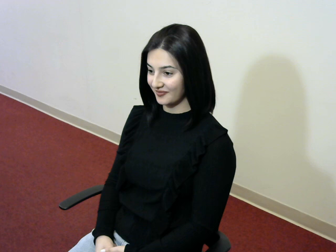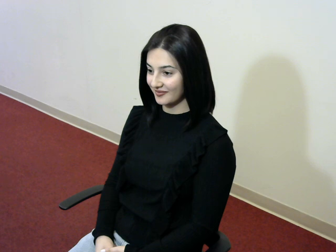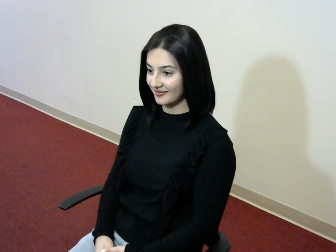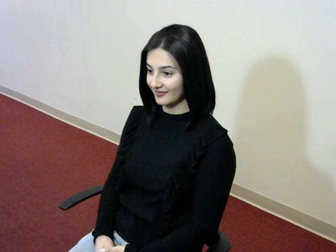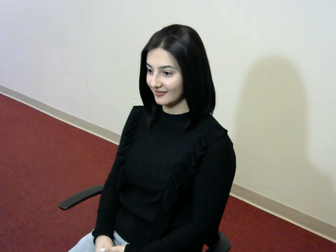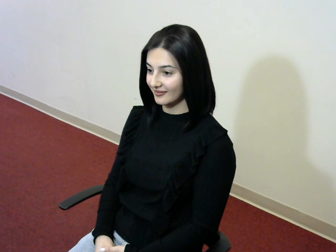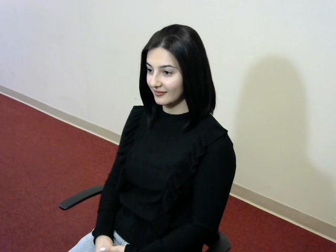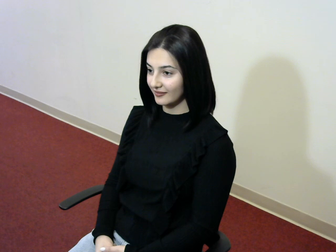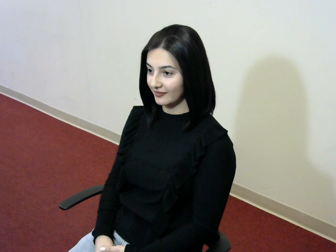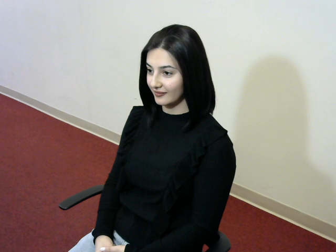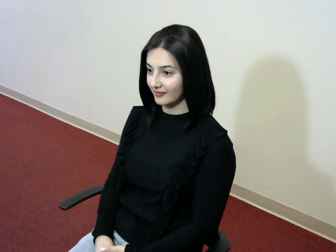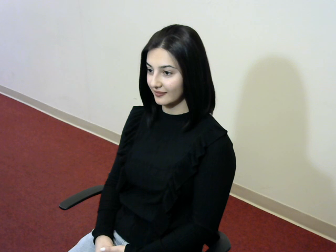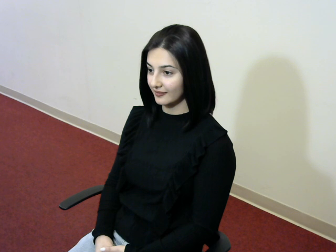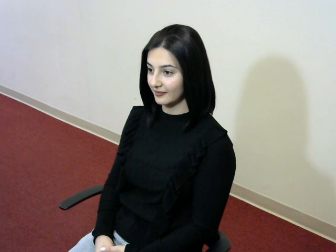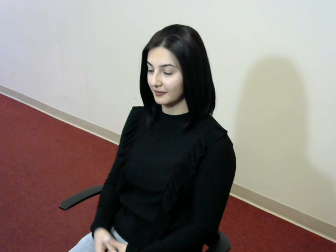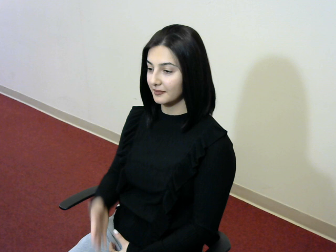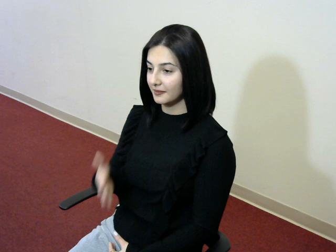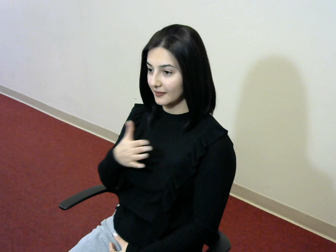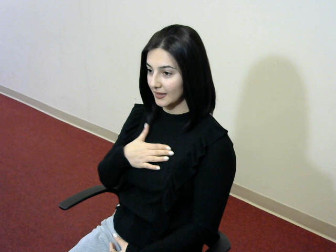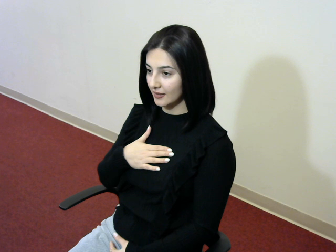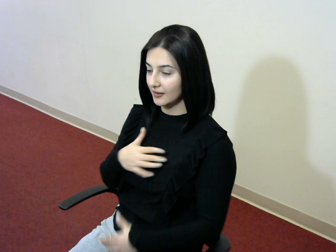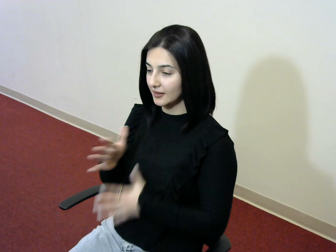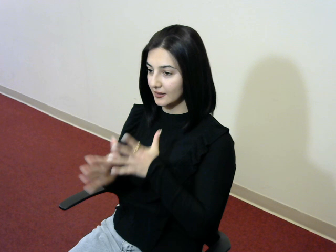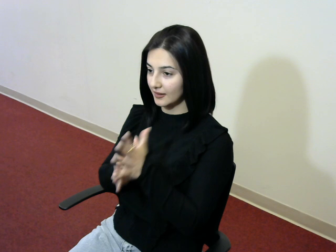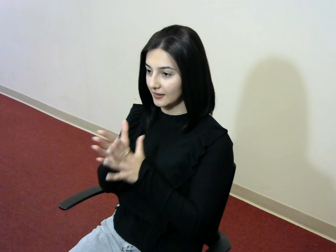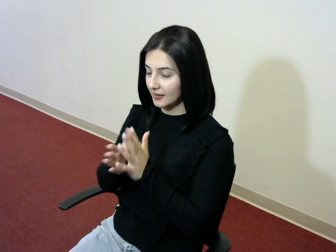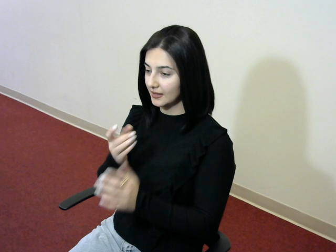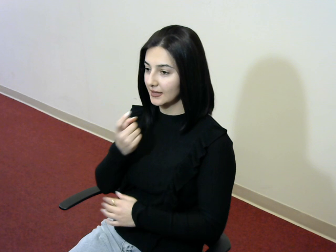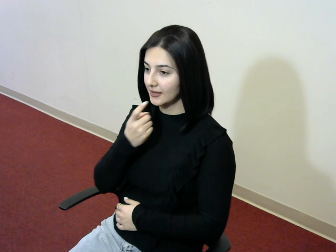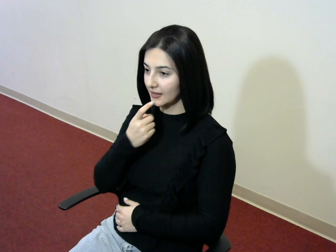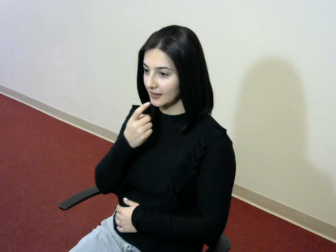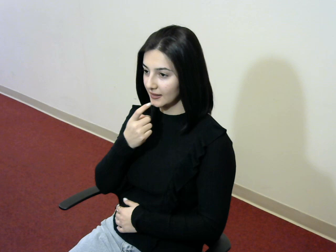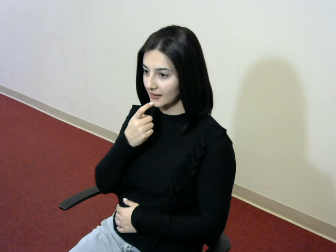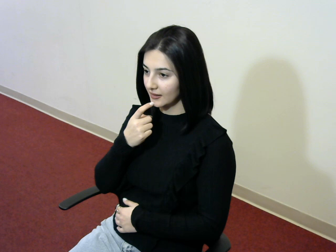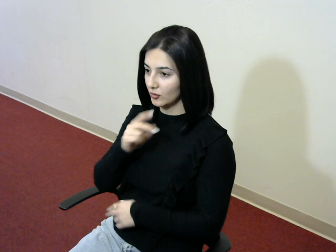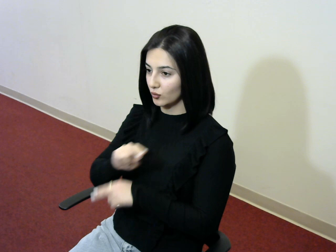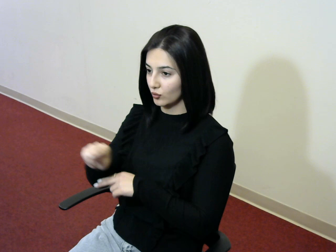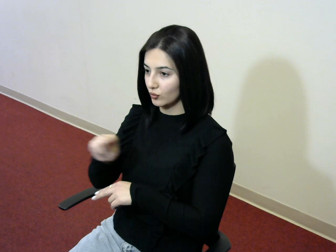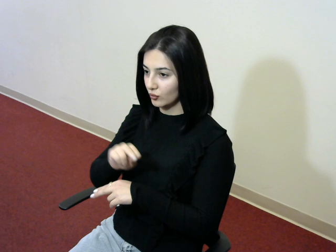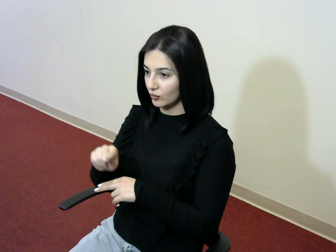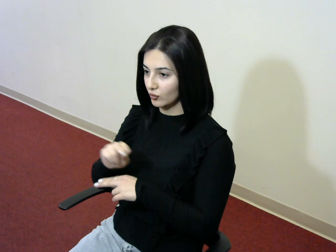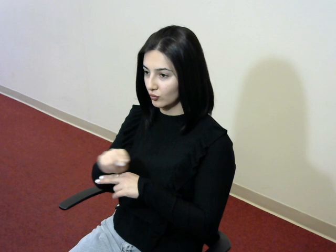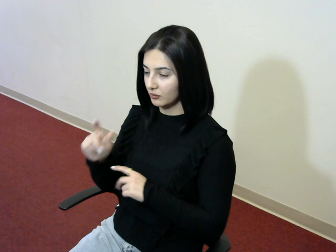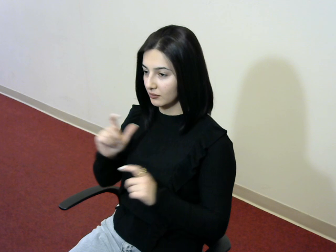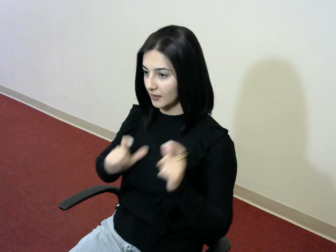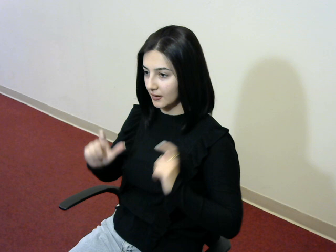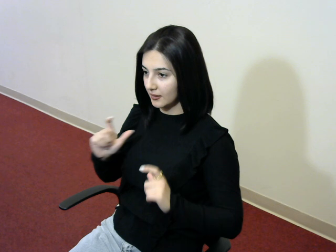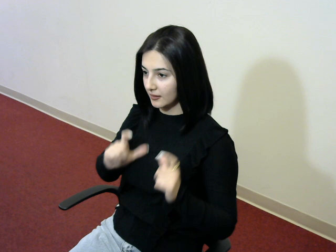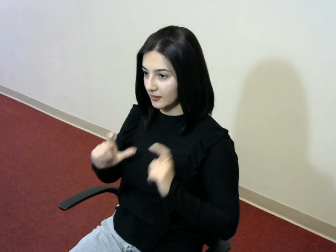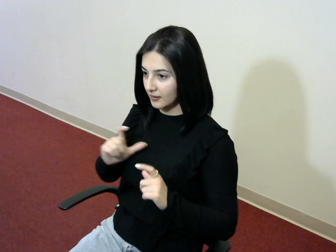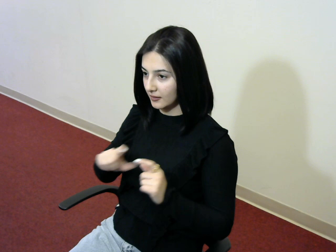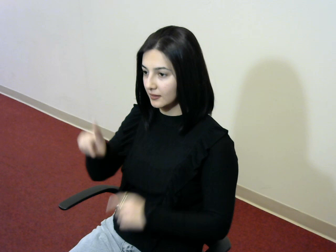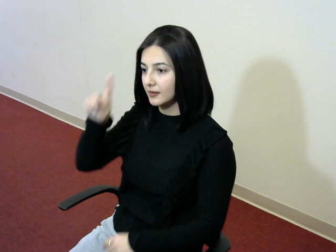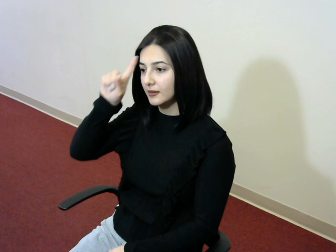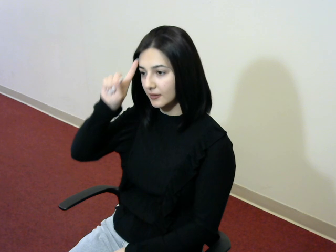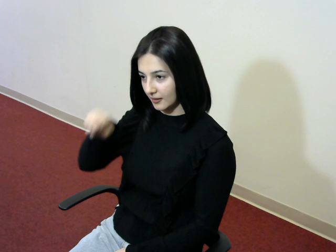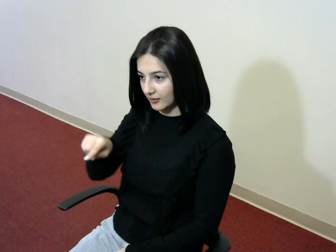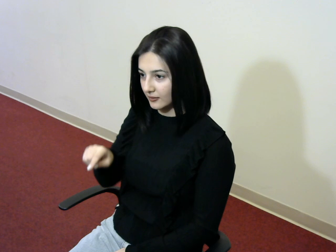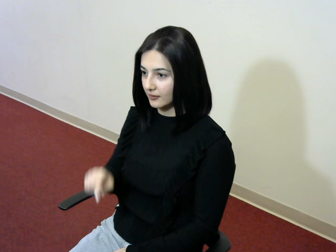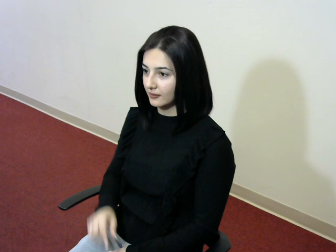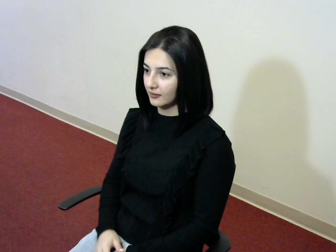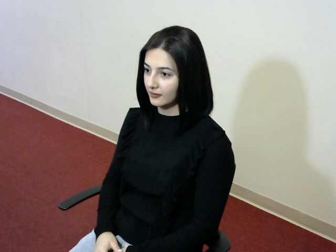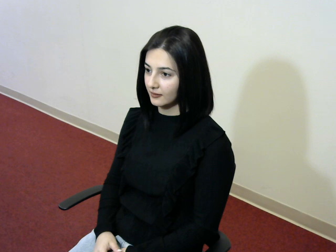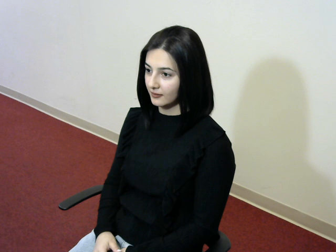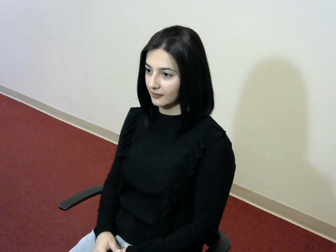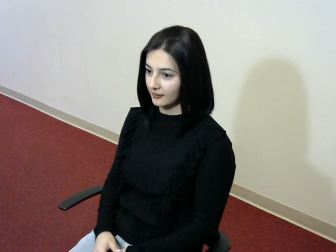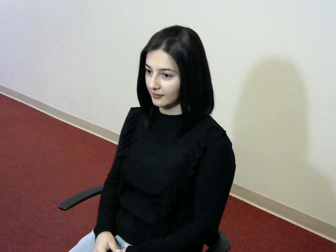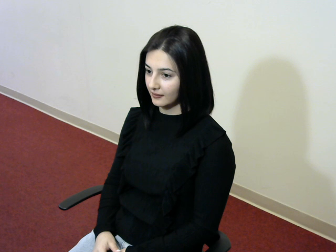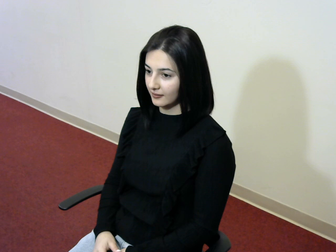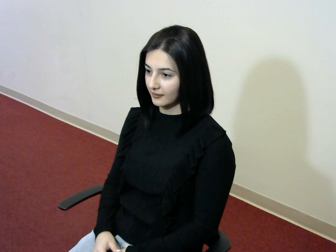Mən işarə dilini öyrədən müəllim tanıyıram